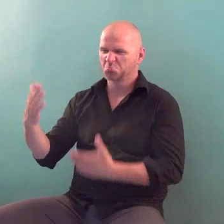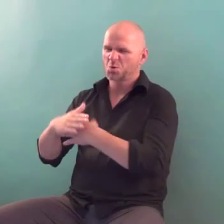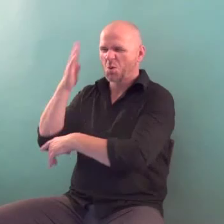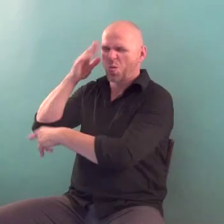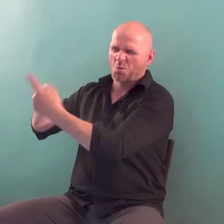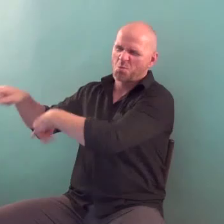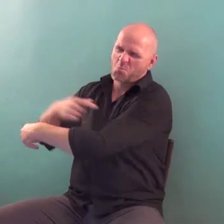Żona idzie gdzieś do znajomych.